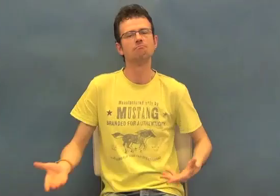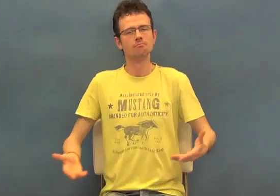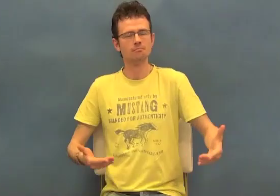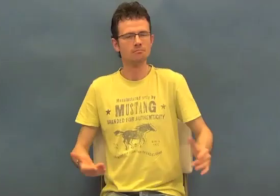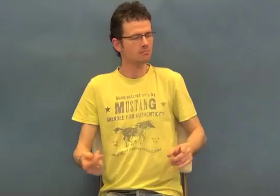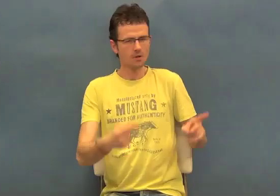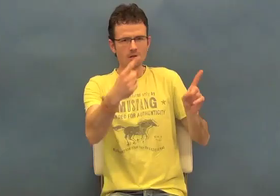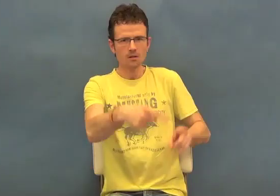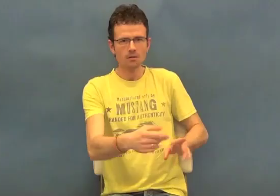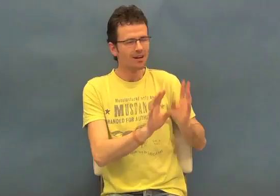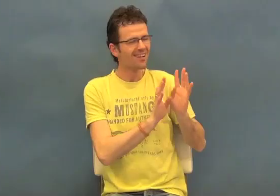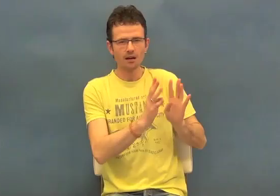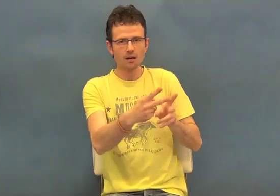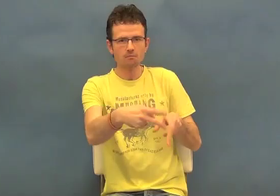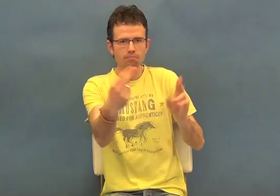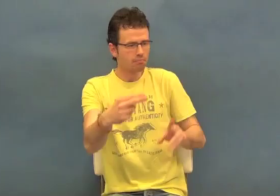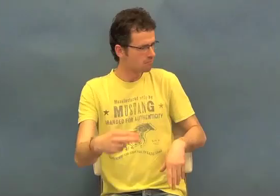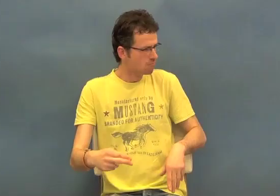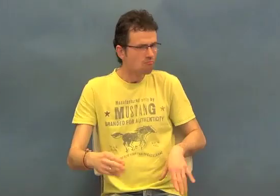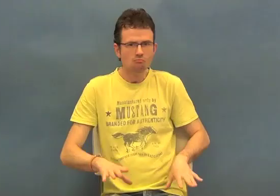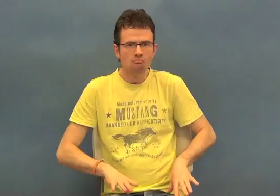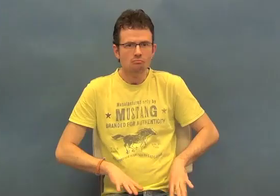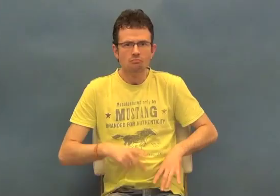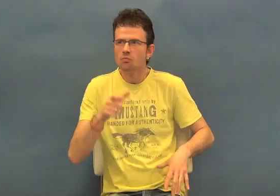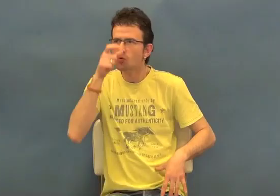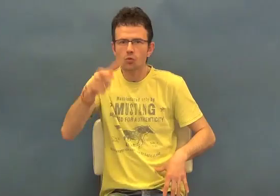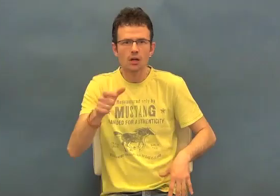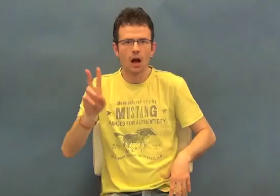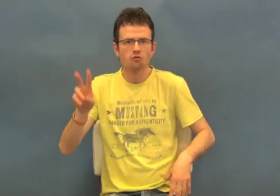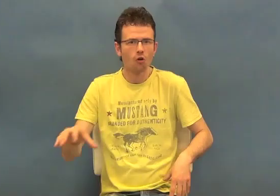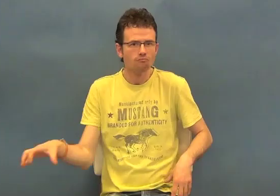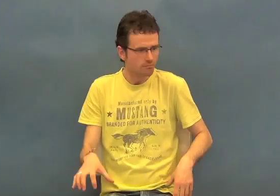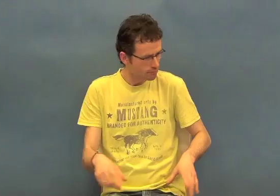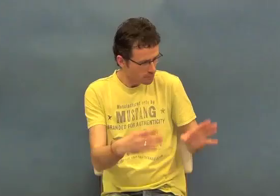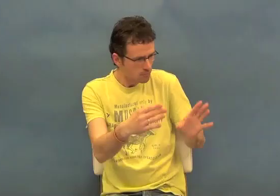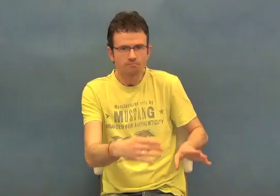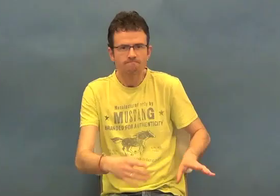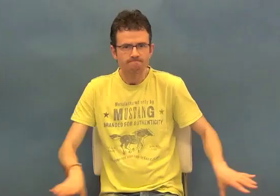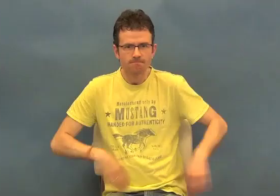Zauważa że nie ma fragmentu płotu i się oburza, że jakiś chuligan ukradł płot.